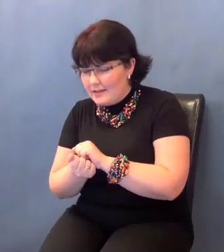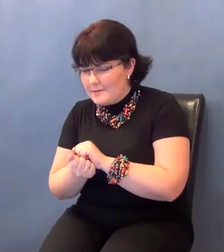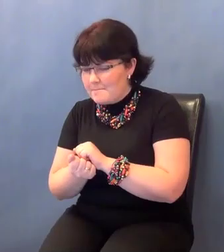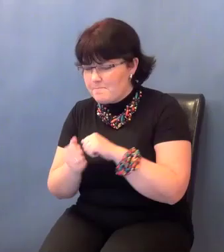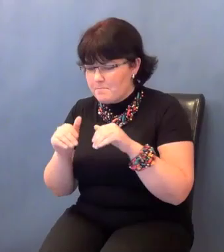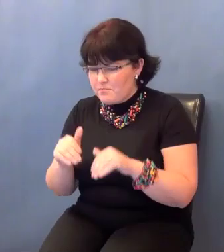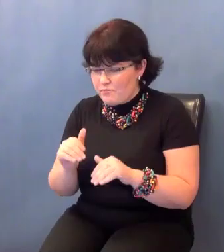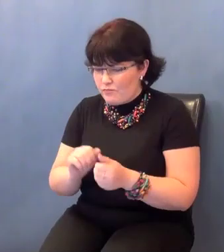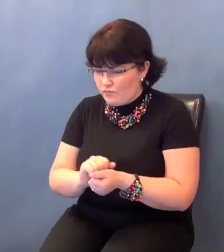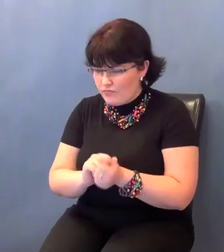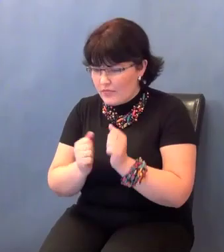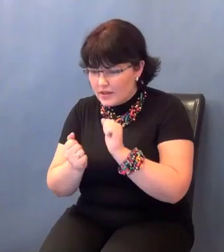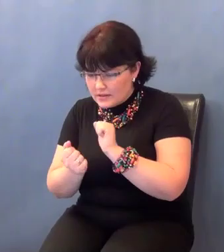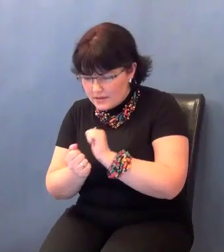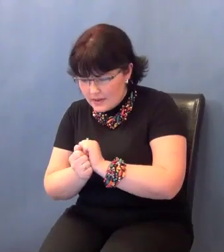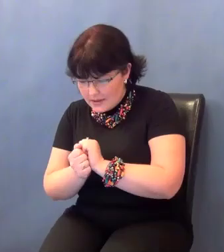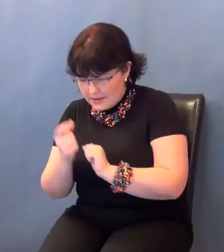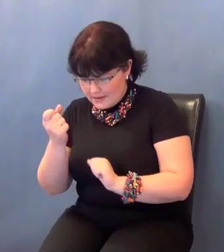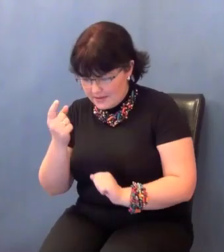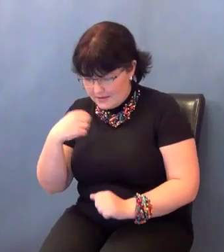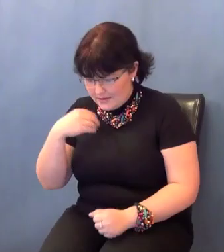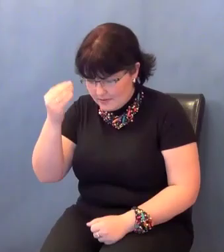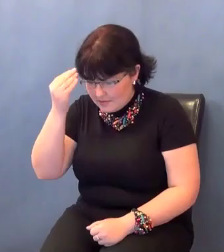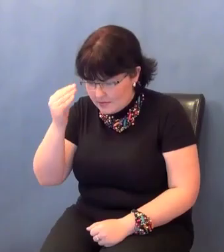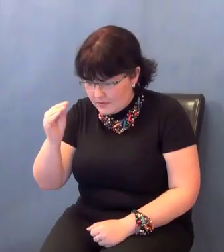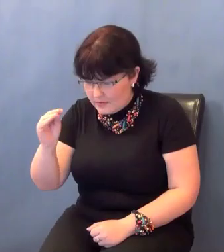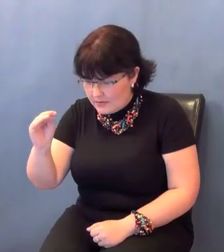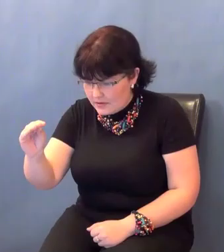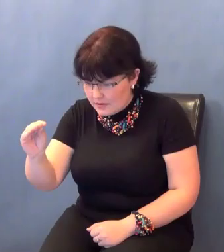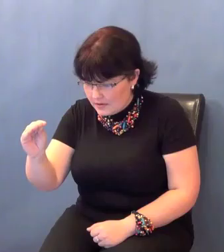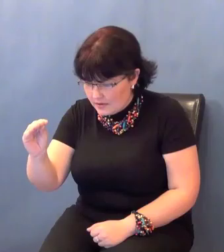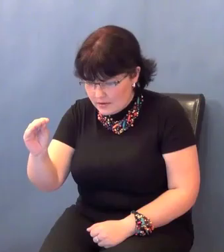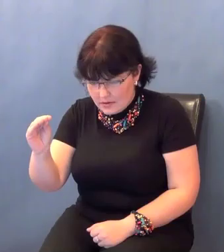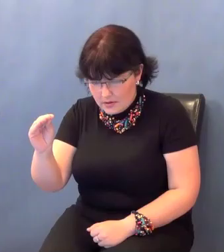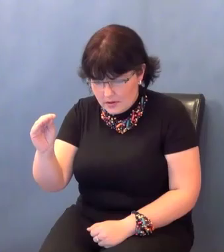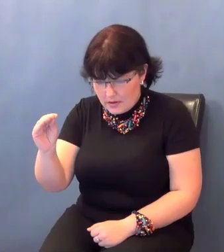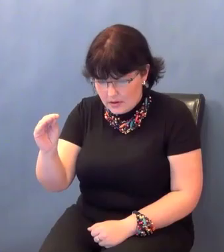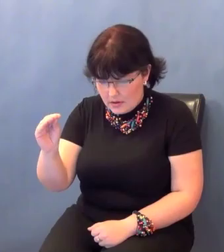Albo mogę zaraz powiadomić Cię.